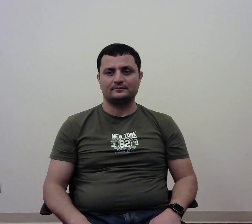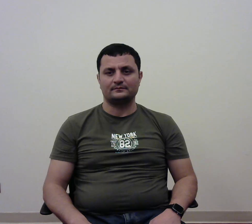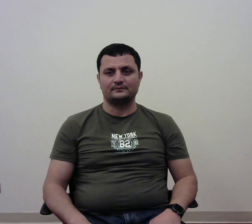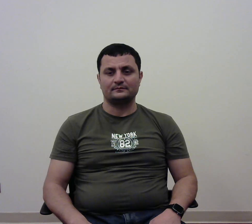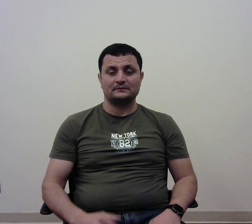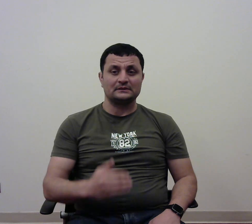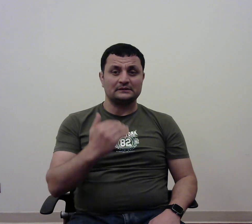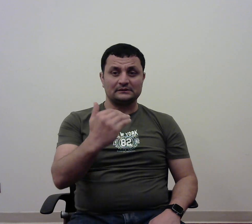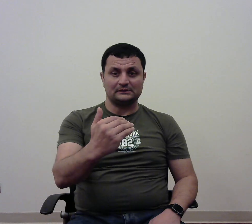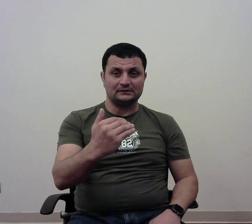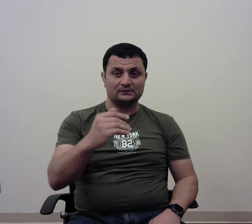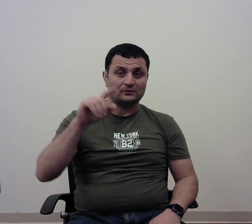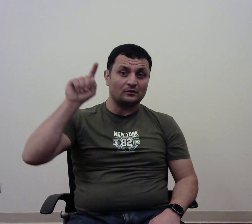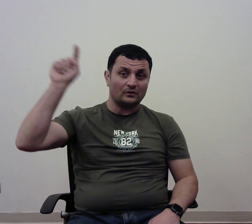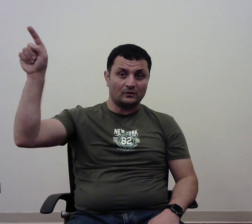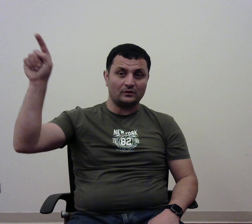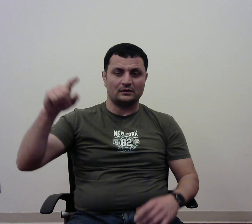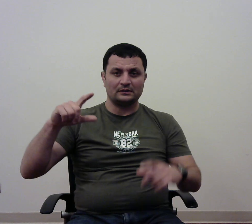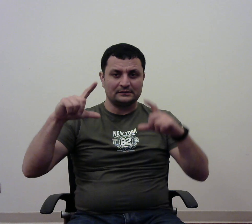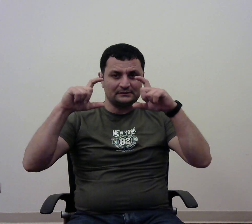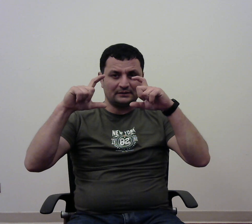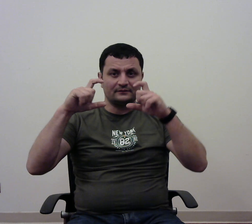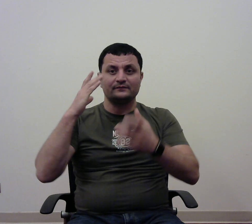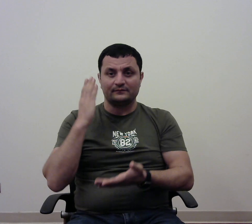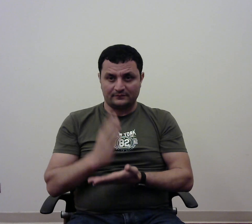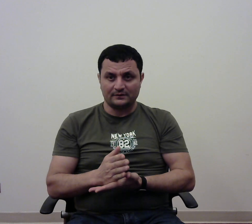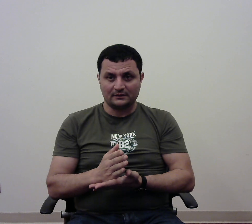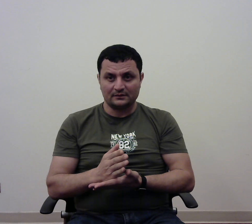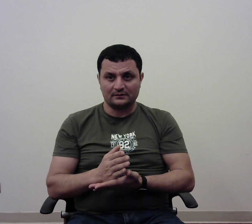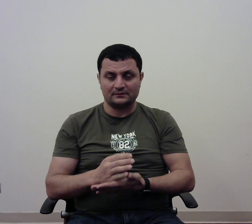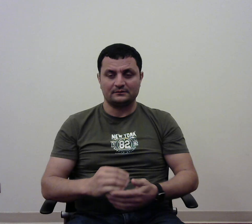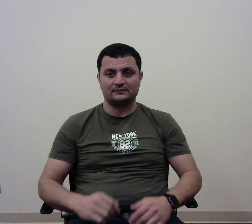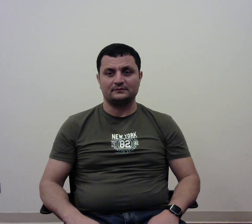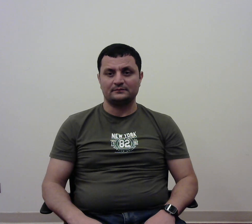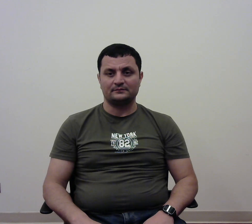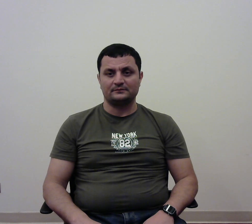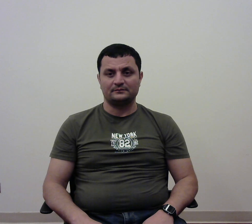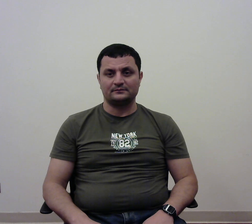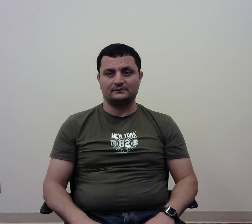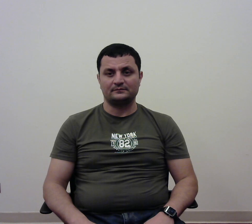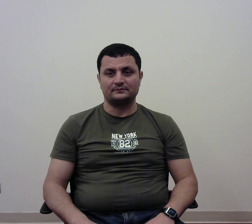Sizdə onun şəkli var?